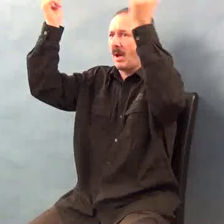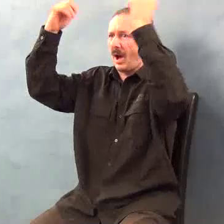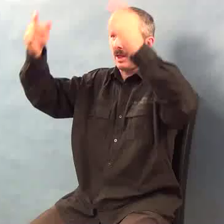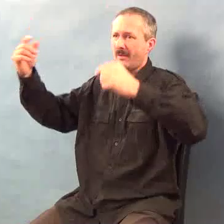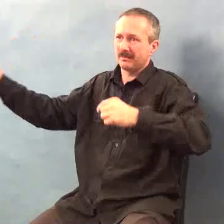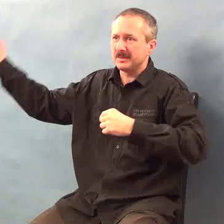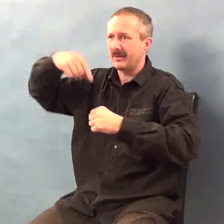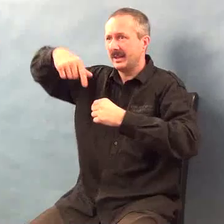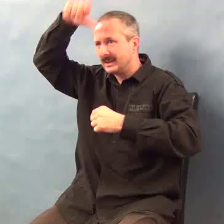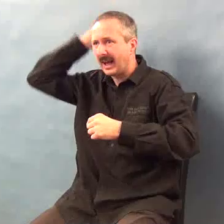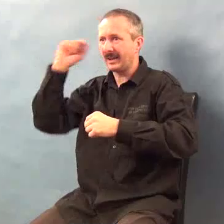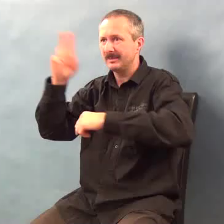Przybywa straż pożarna i policja.